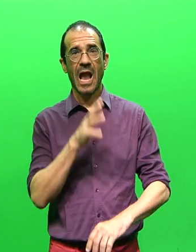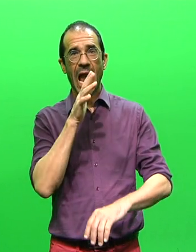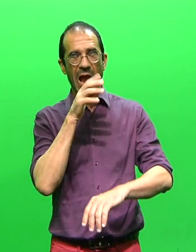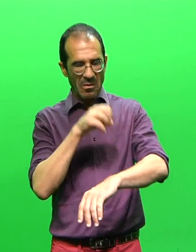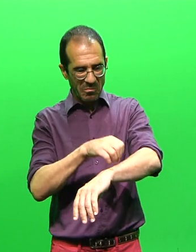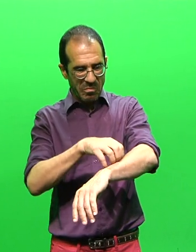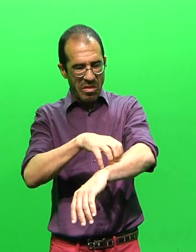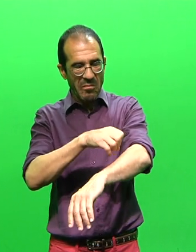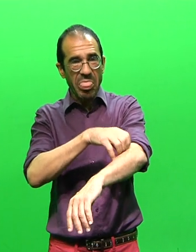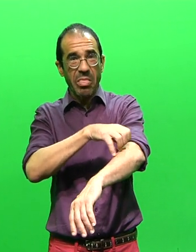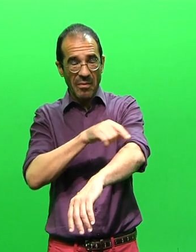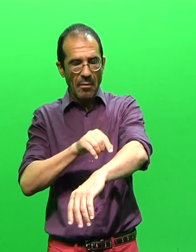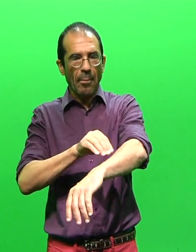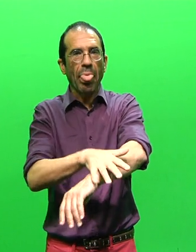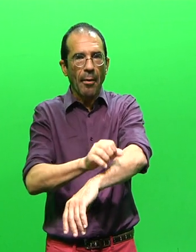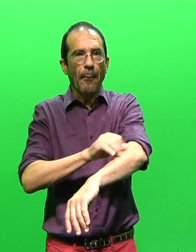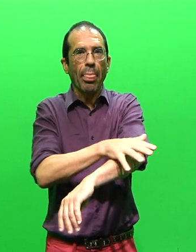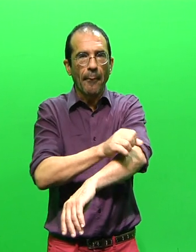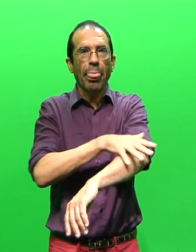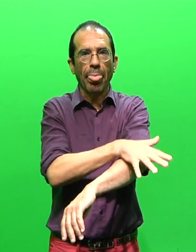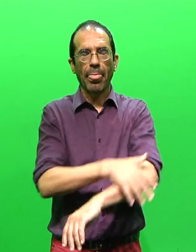Tinc butllofes als braços i exploten em cau líquid.